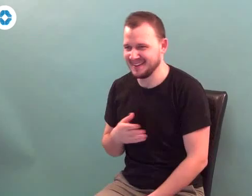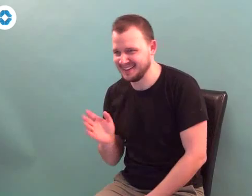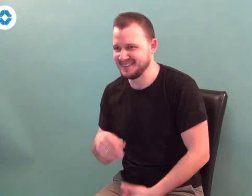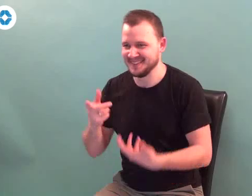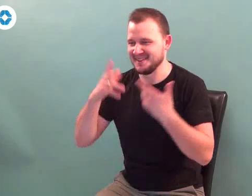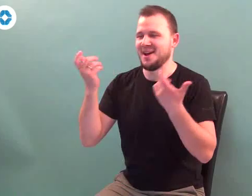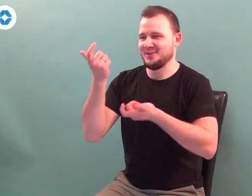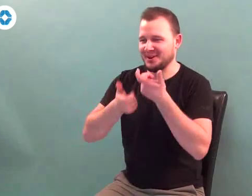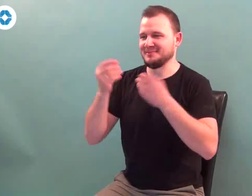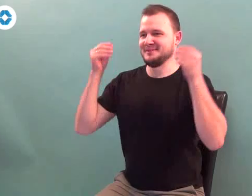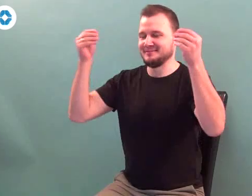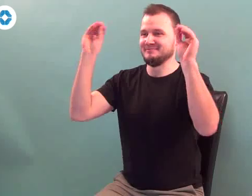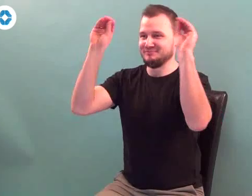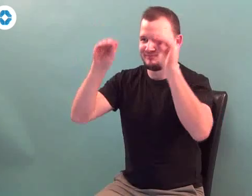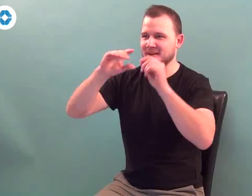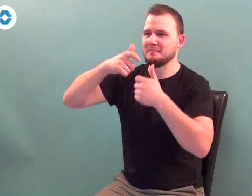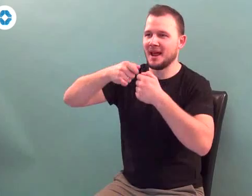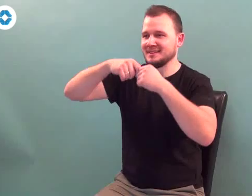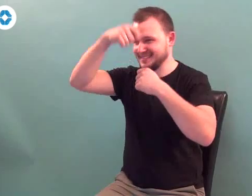Zaczyna pracować, wkłada szybę i okleja ją plasteliną dookoła.